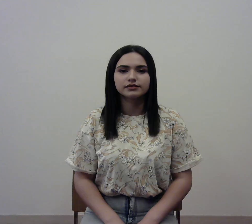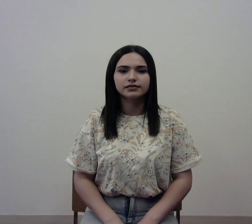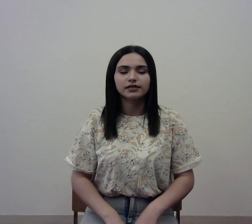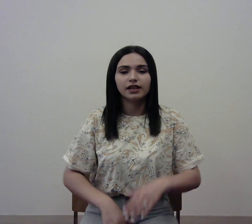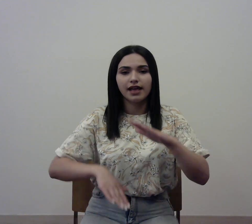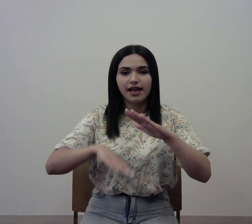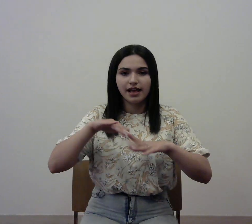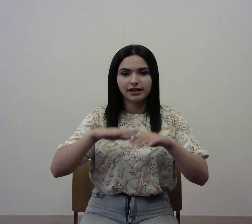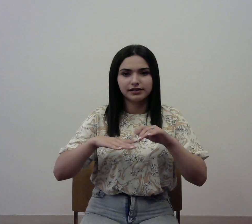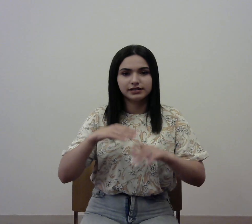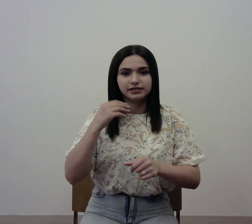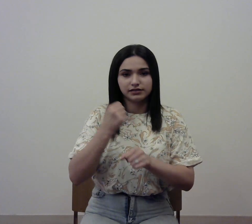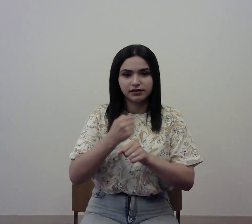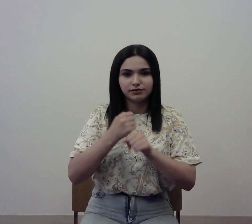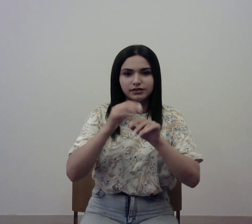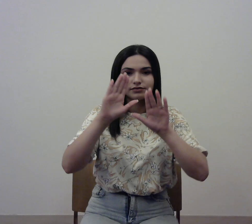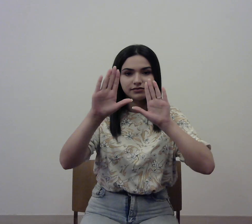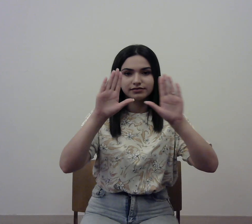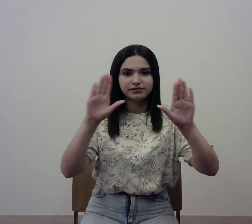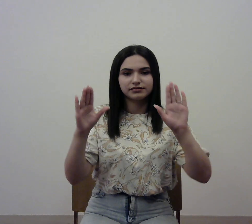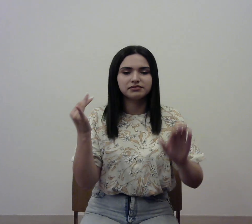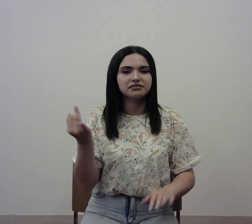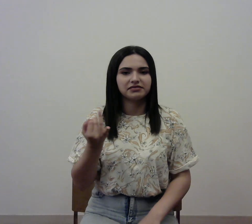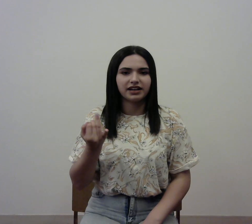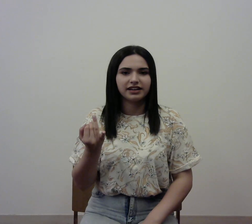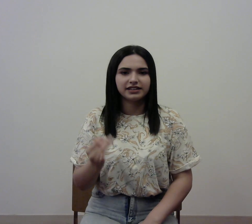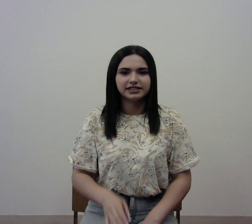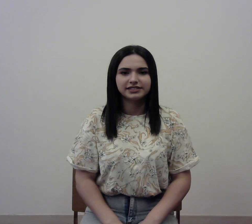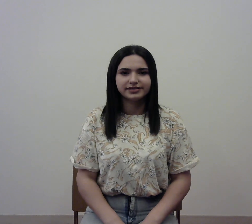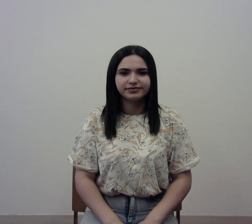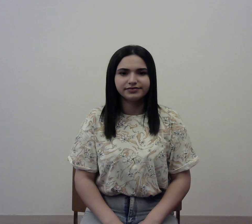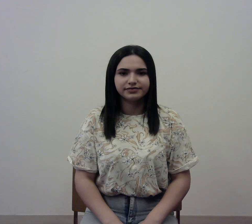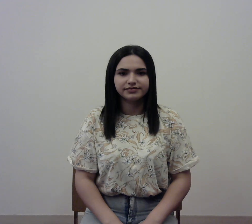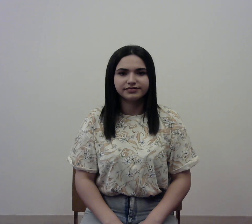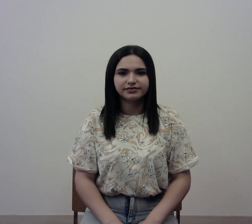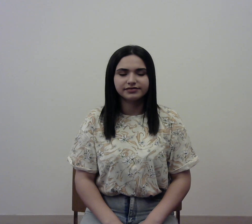Əl işləri sərgisi maraqlı idi